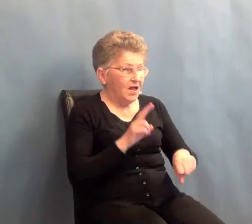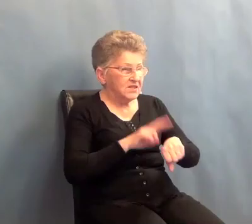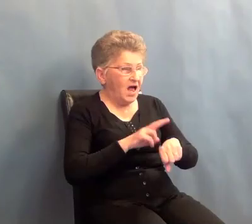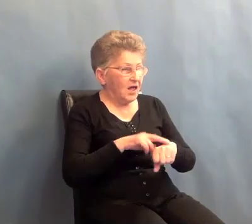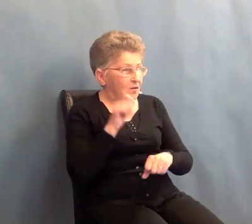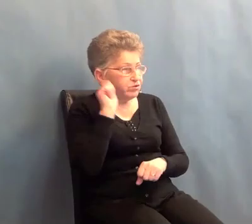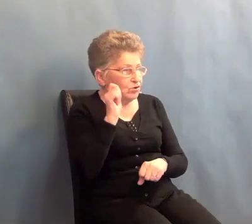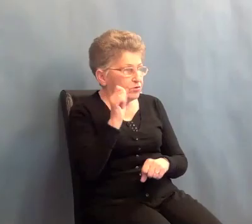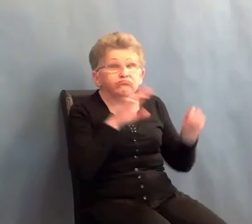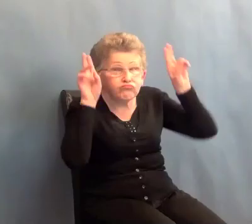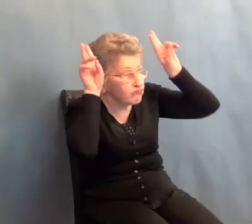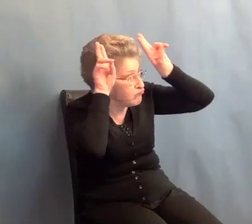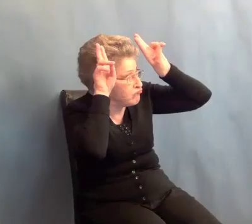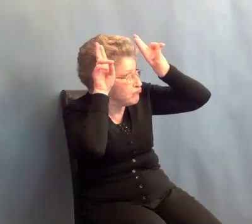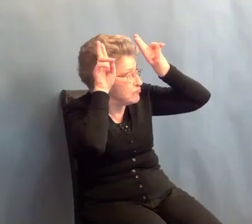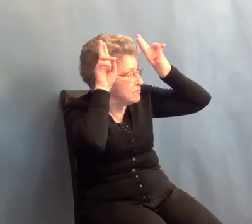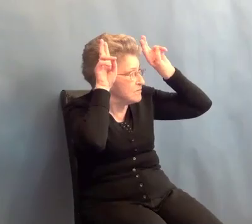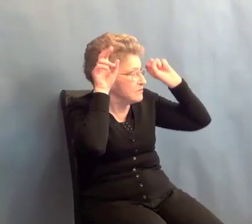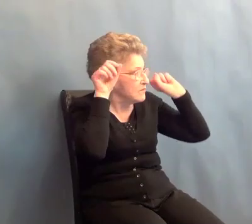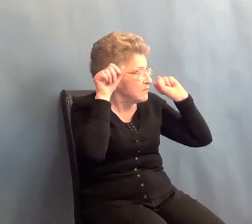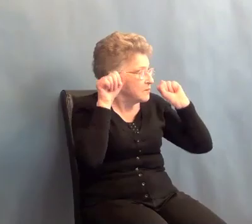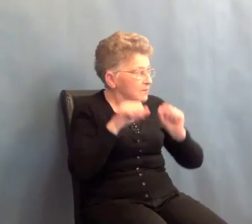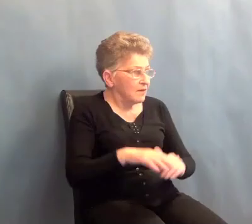Zadzwonił budzik i postawił go na równe nogi.